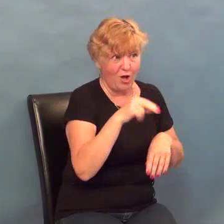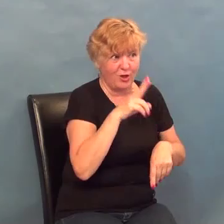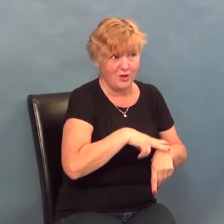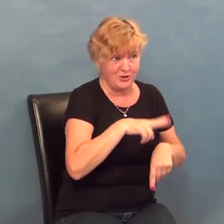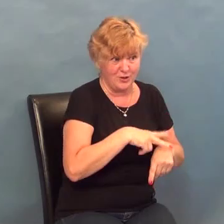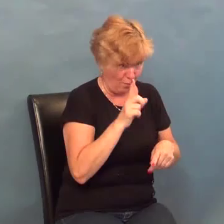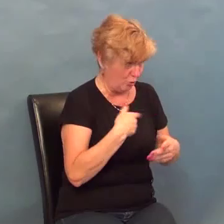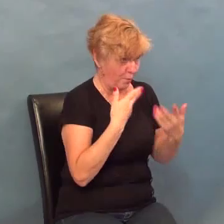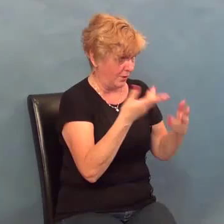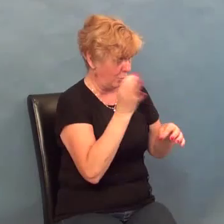Muszę podać dokładną godzinę.